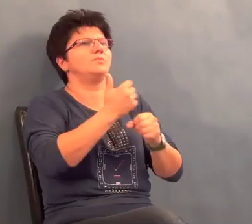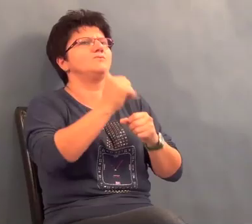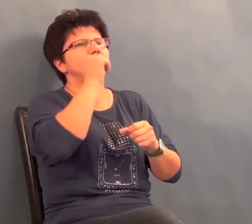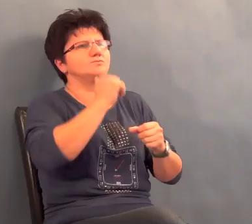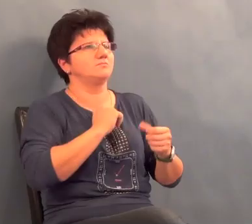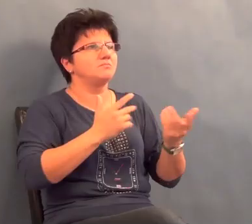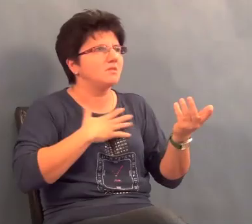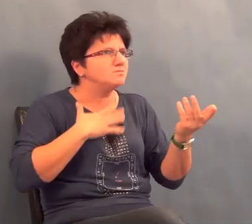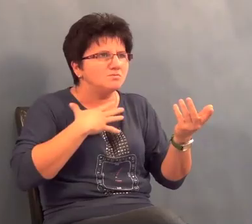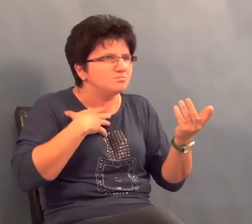"Nic nie czułeś? Spałeś?"